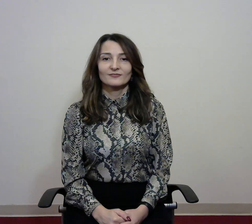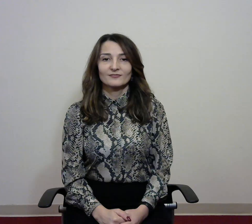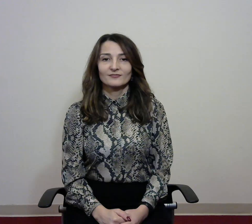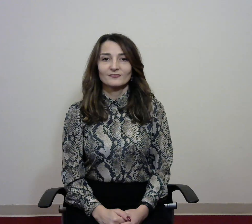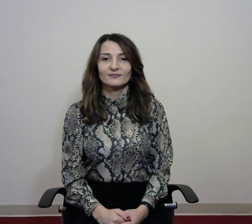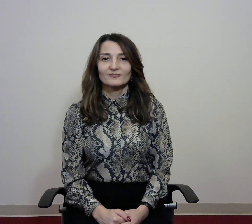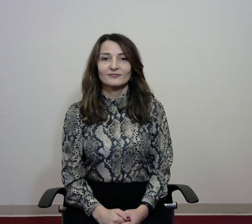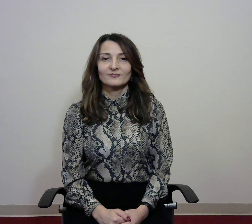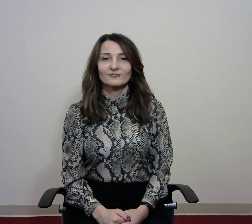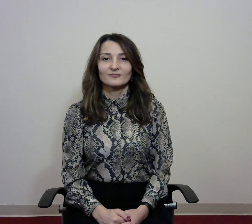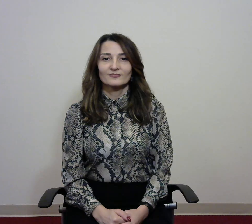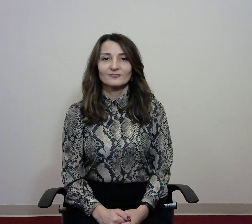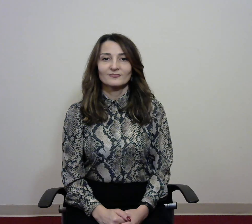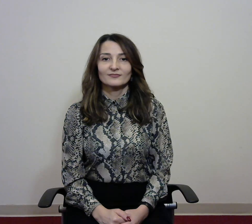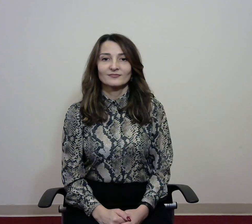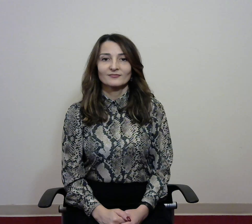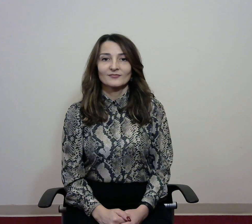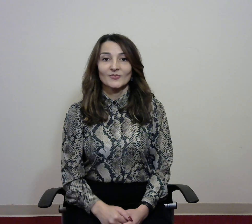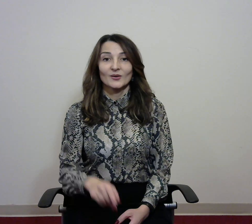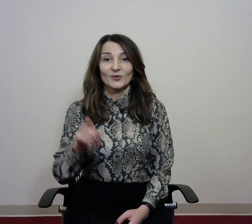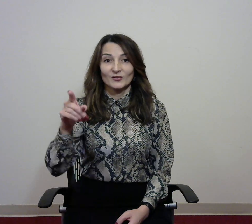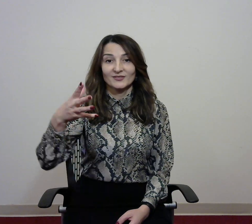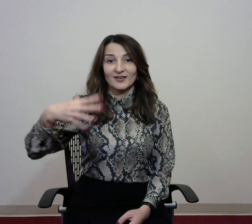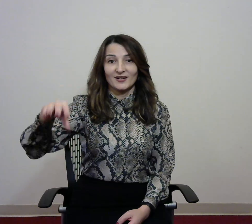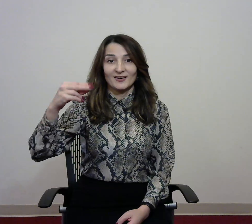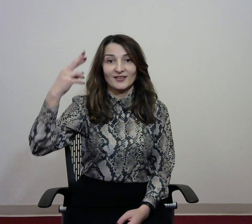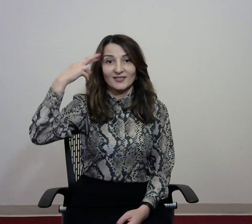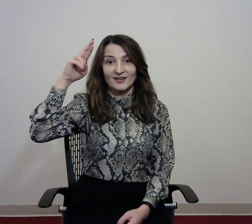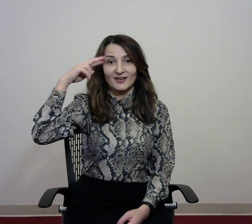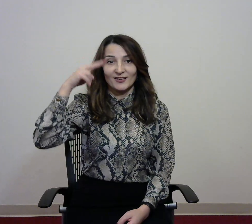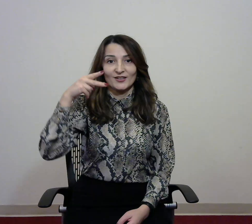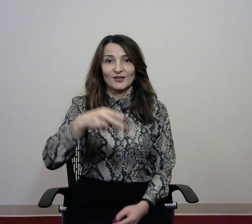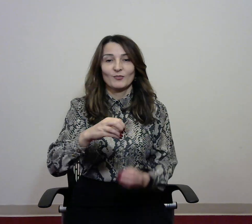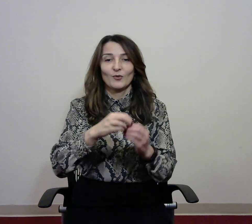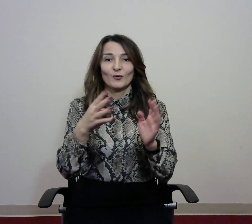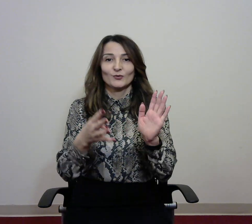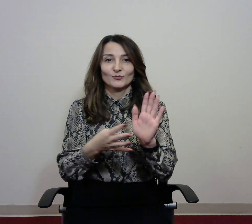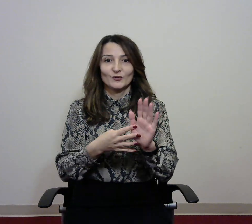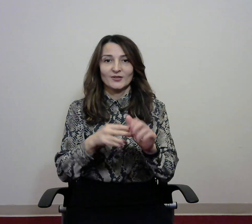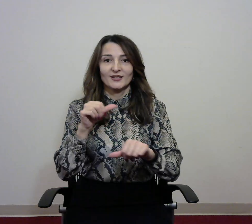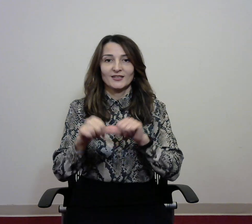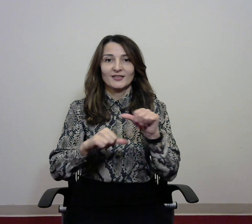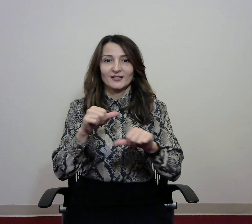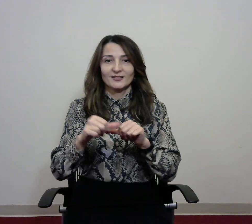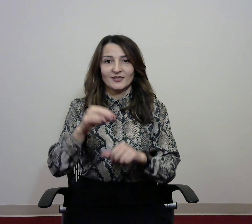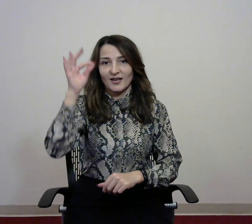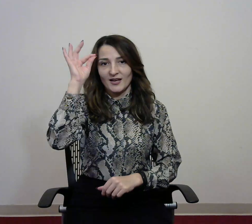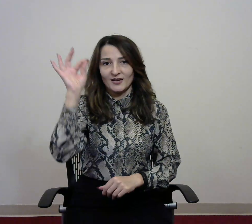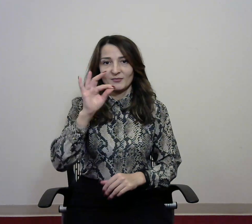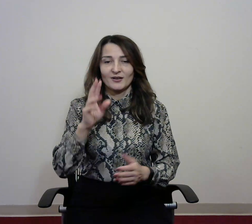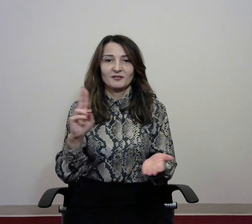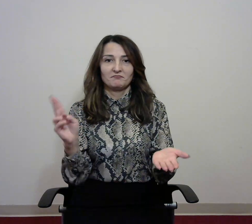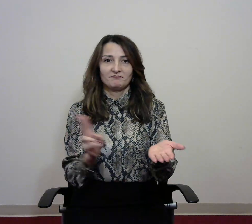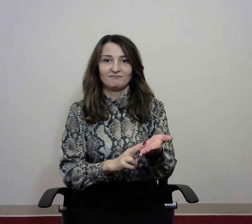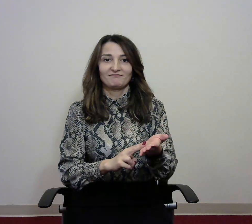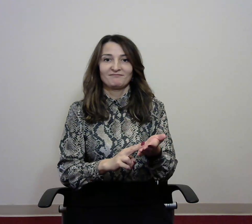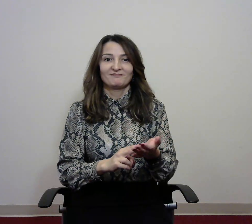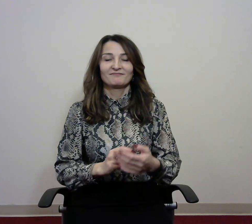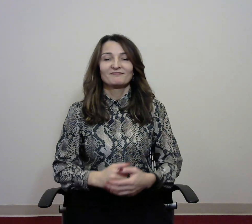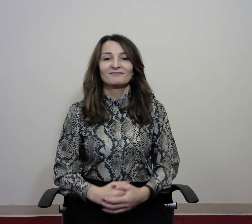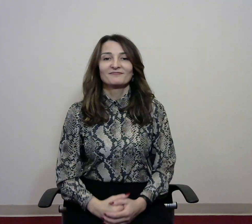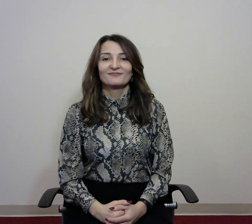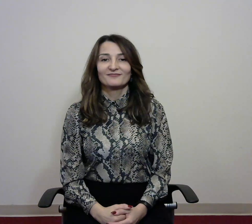Onların əmisi 2019-cu ildə Almaniyaya köçüb